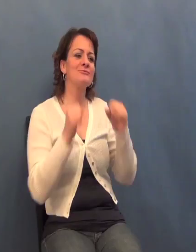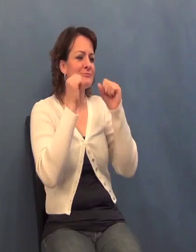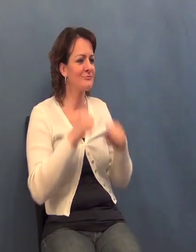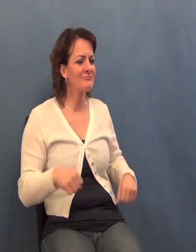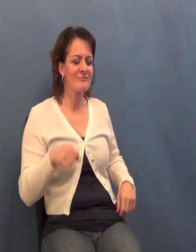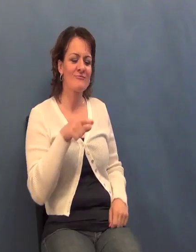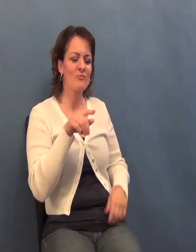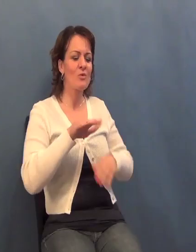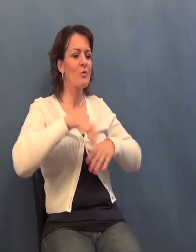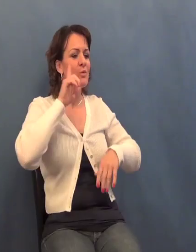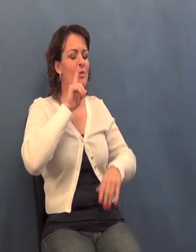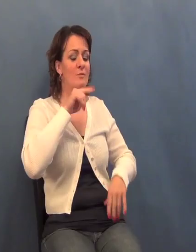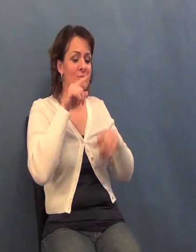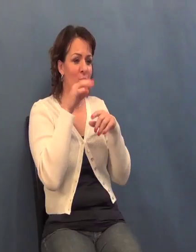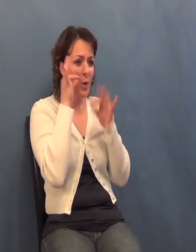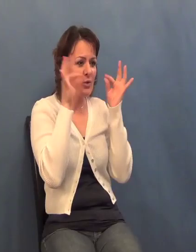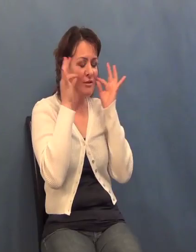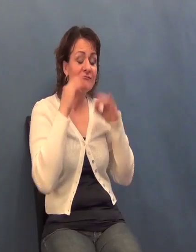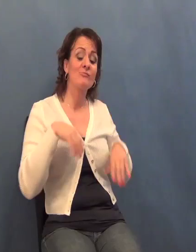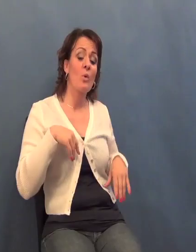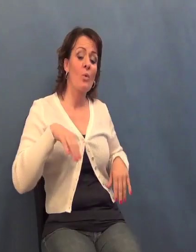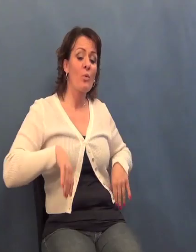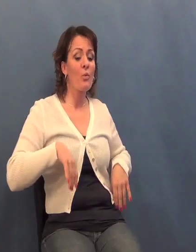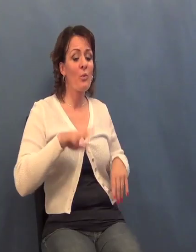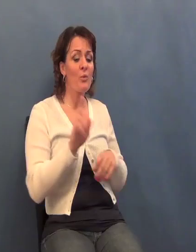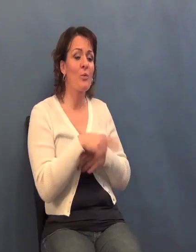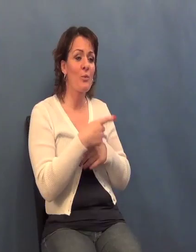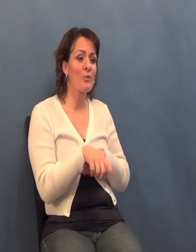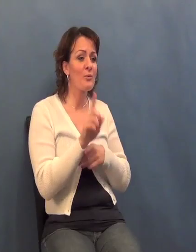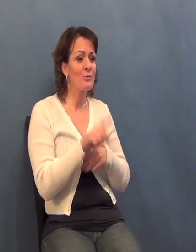Tymczasem chłopiec... kot... gwiżdże, dyrygując palcem.